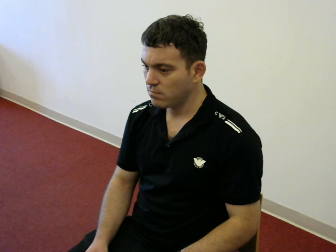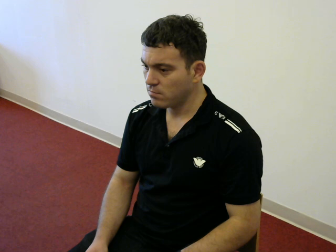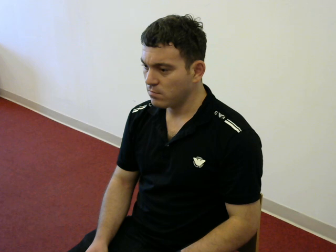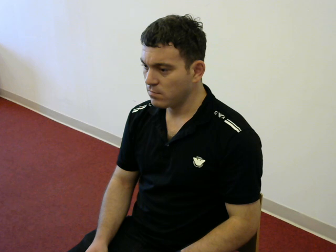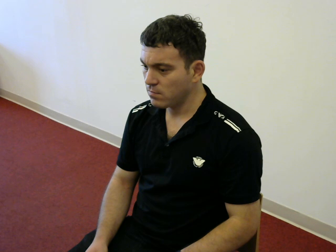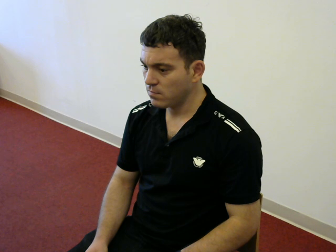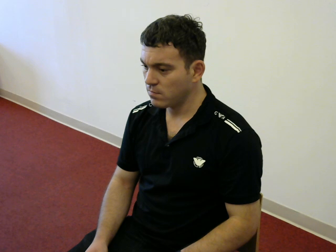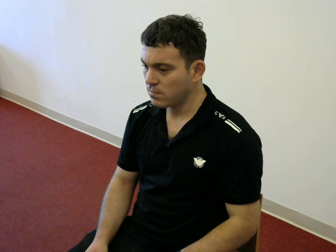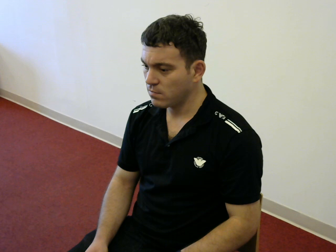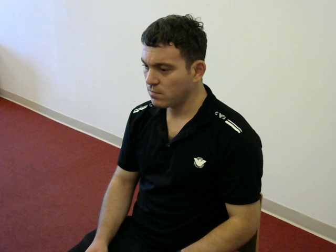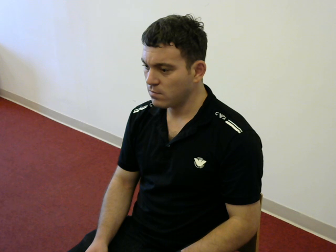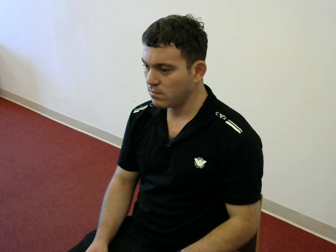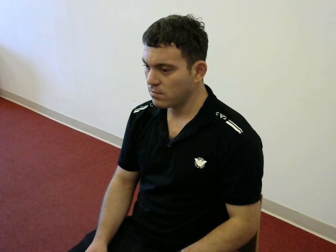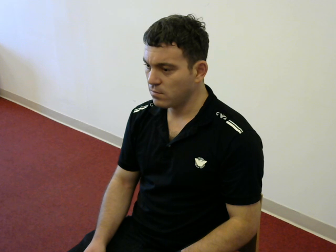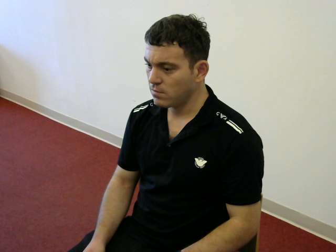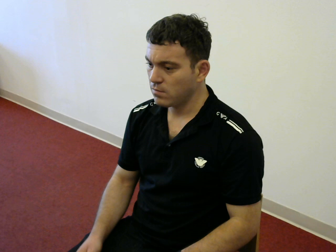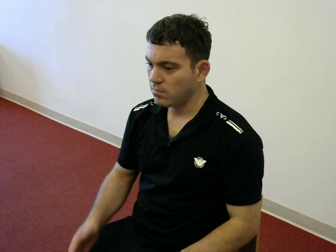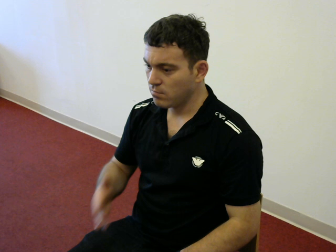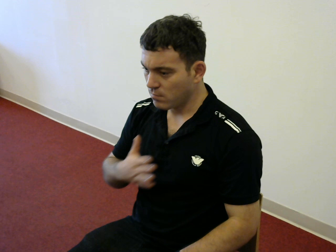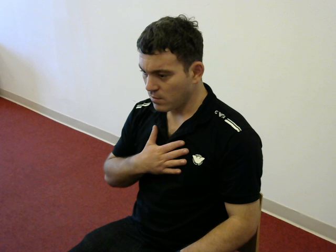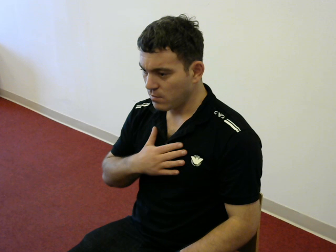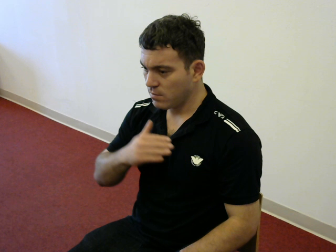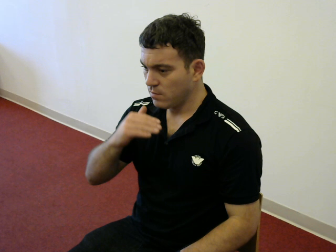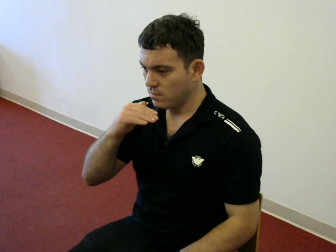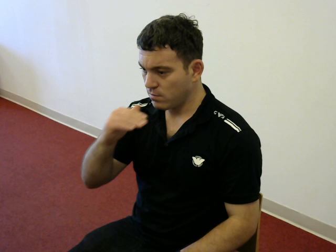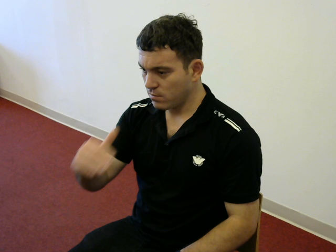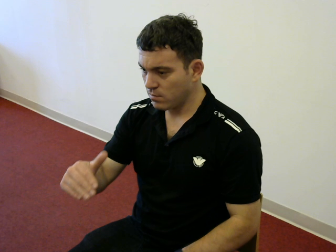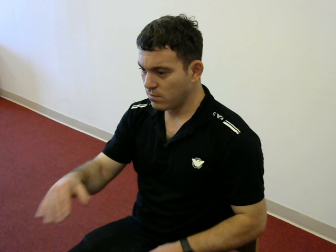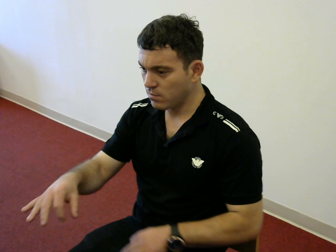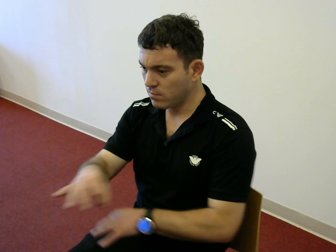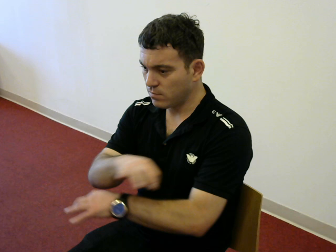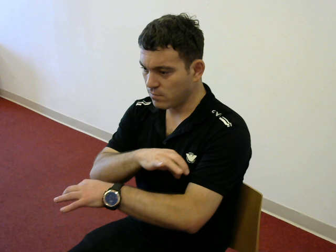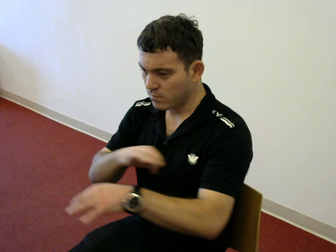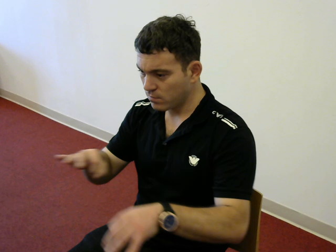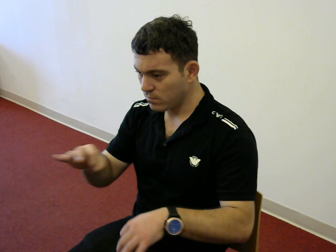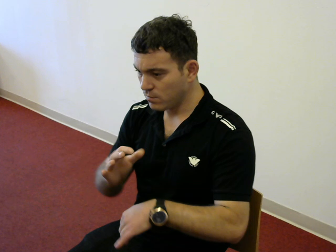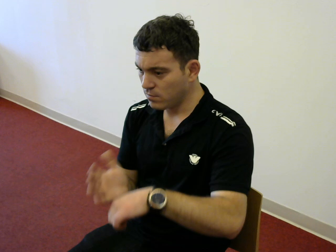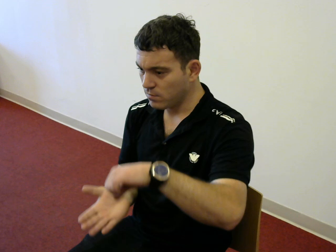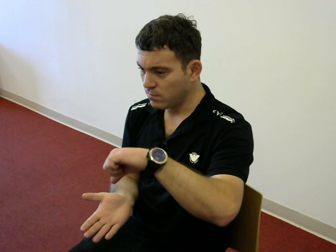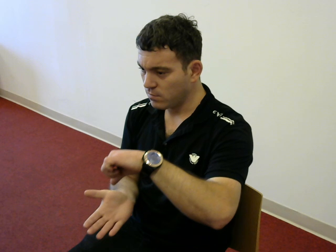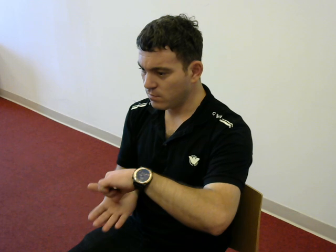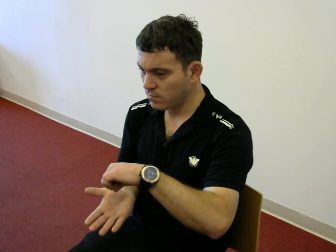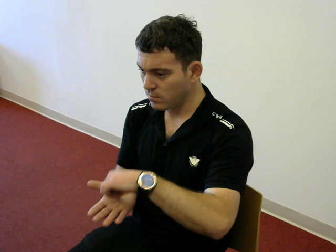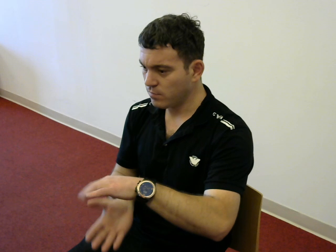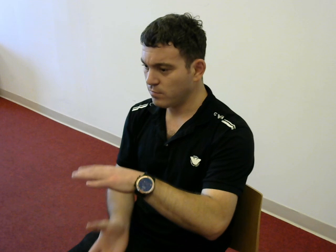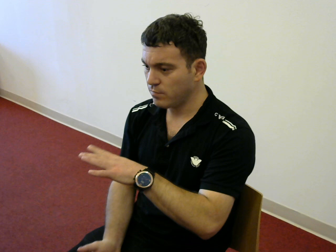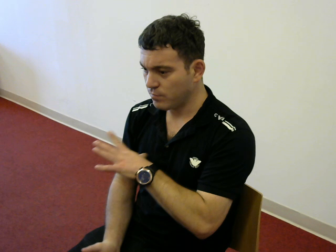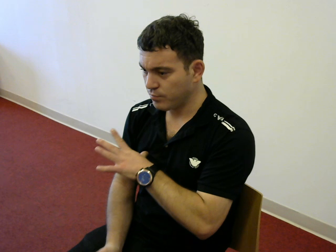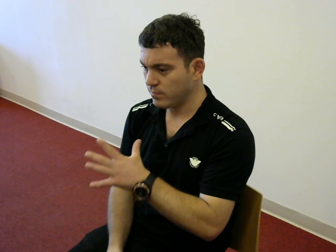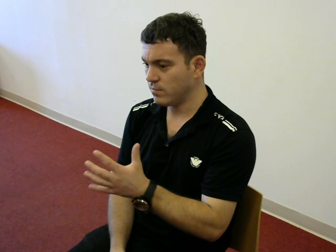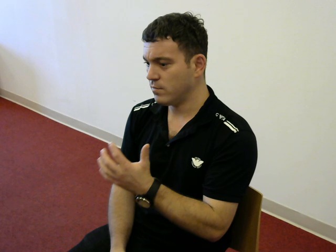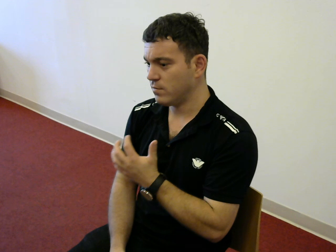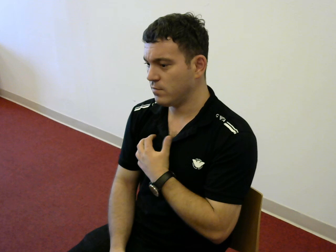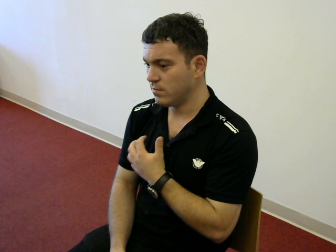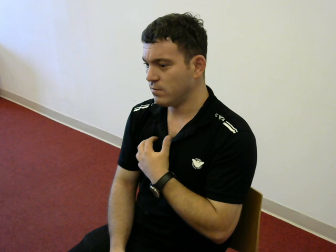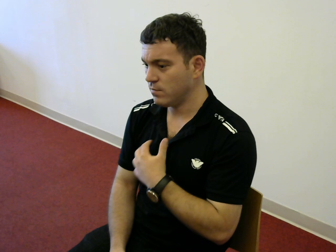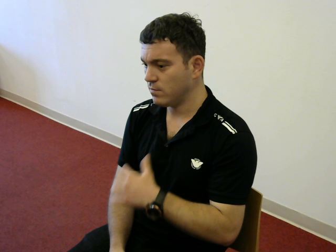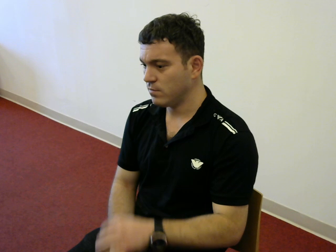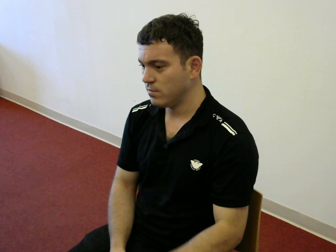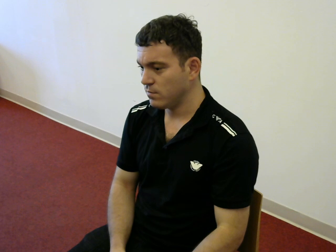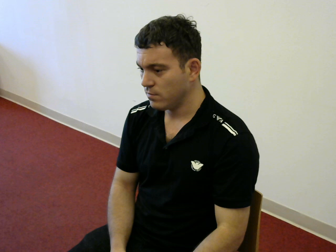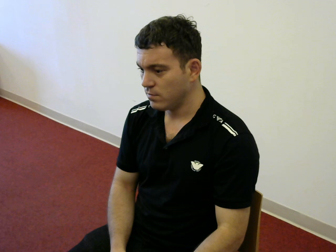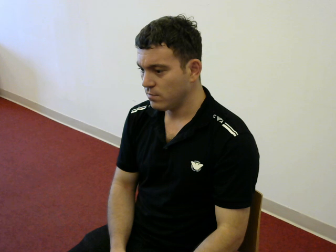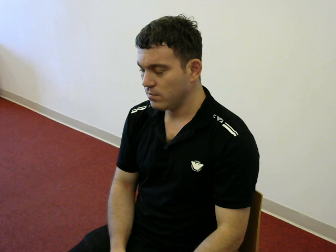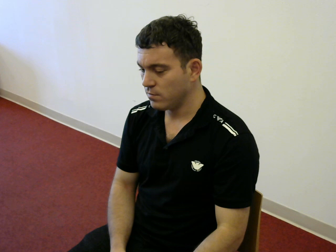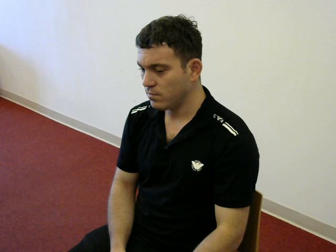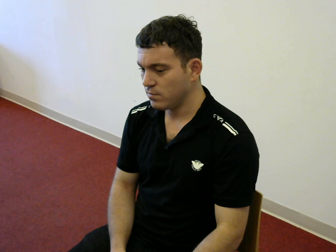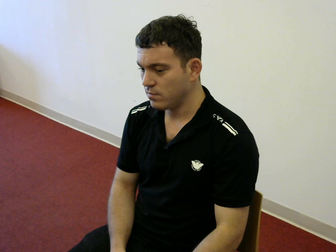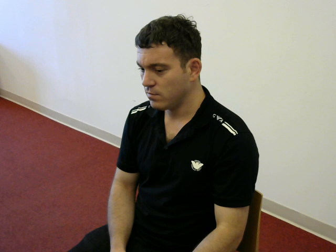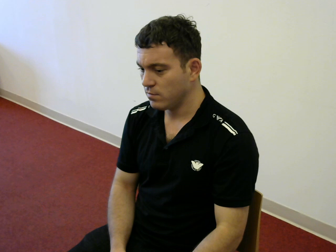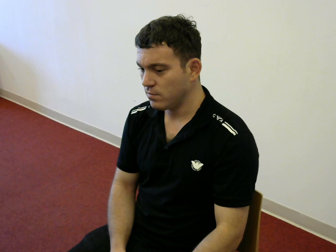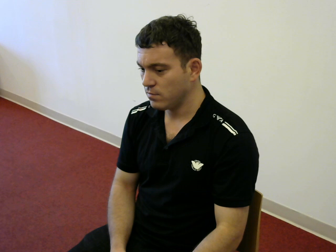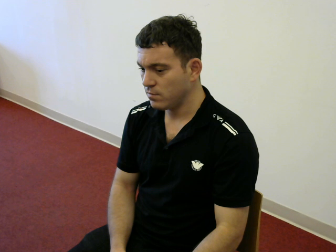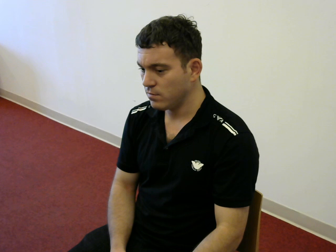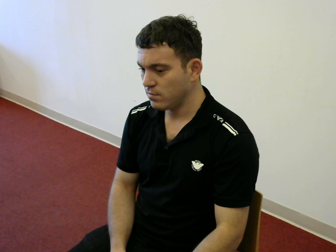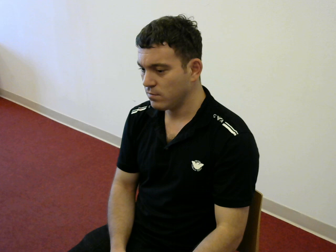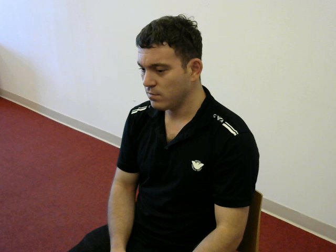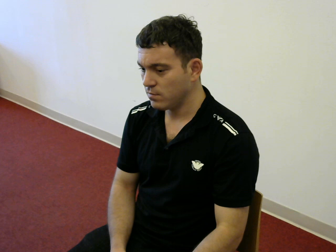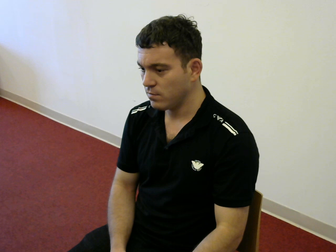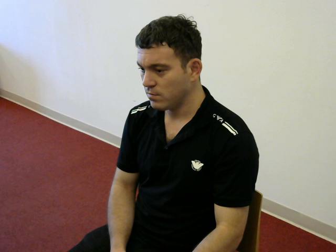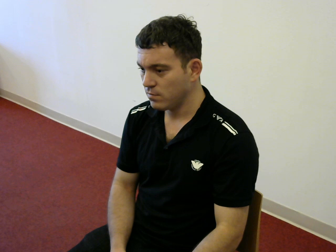Mən sizin layihədə iştirak etmək istərdim